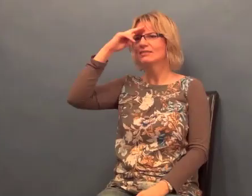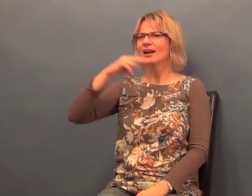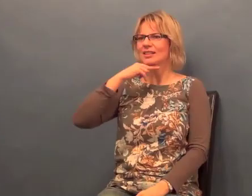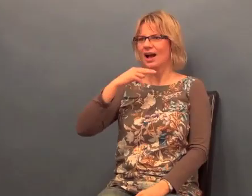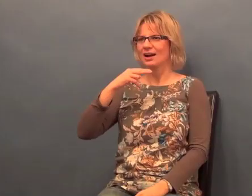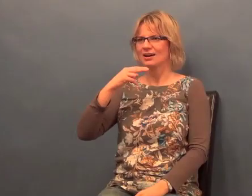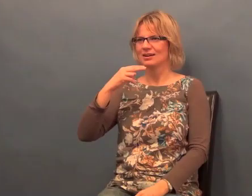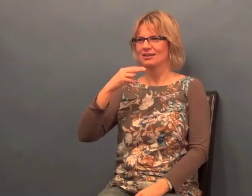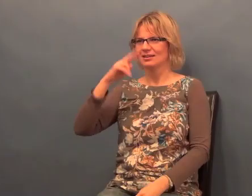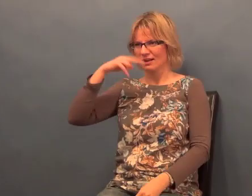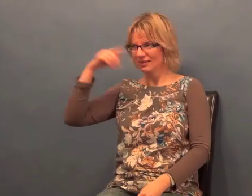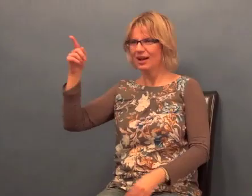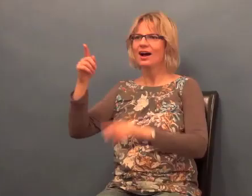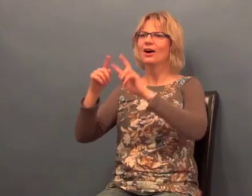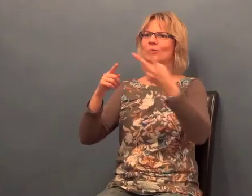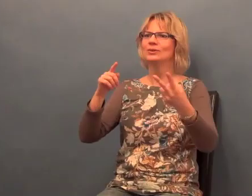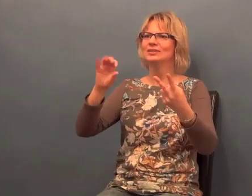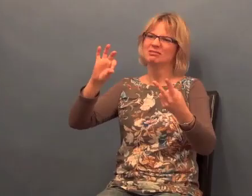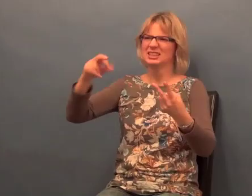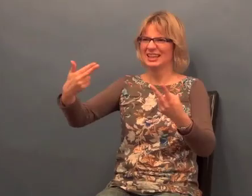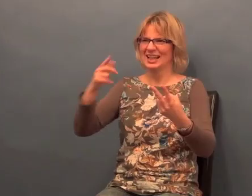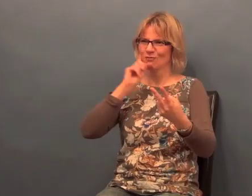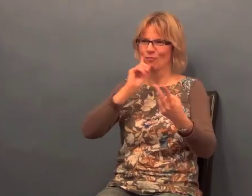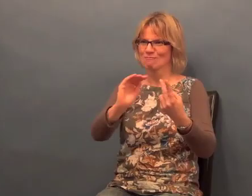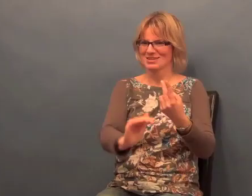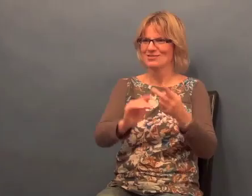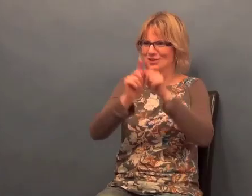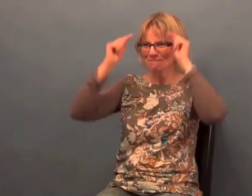Tata wraz z drugim synem, małym chłopczykiem.